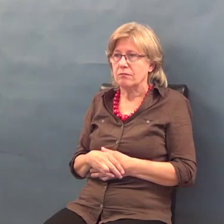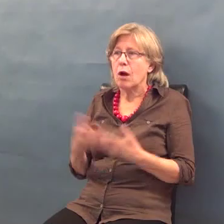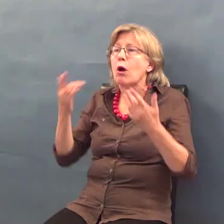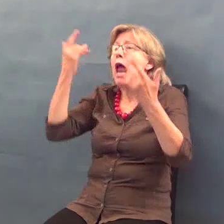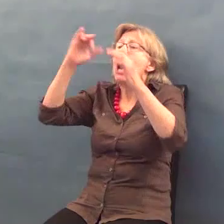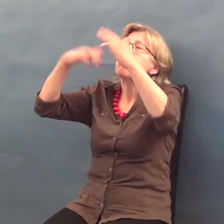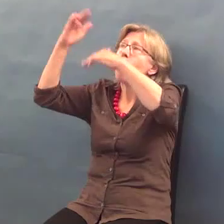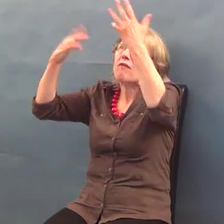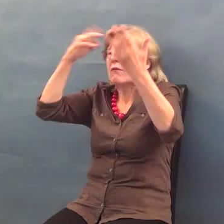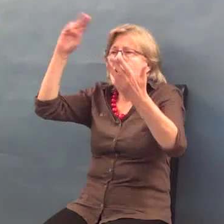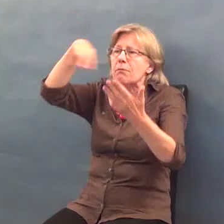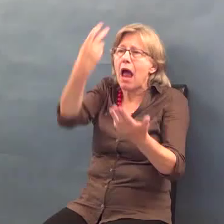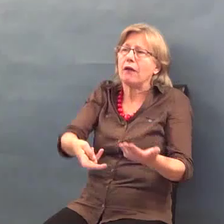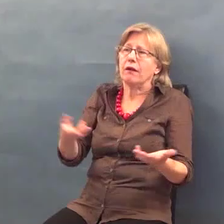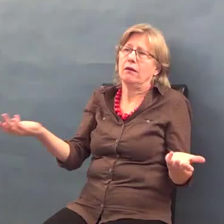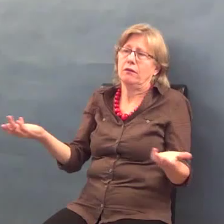Może na budowie ktoś może spaść.